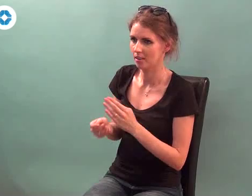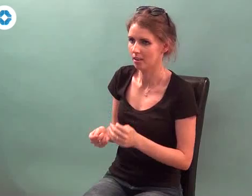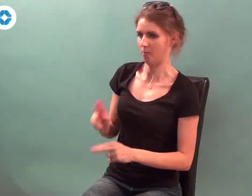Policjant uchyla się przed tym.